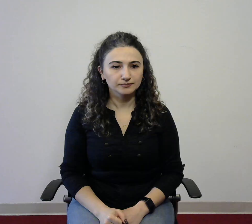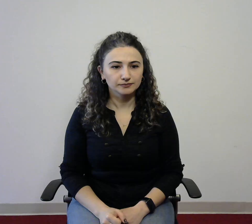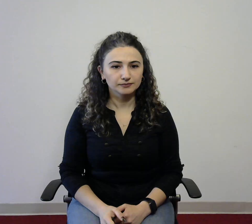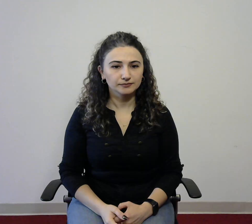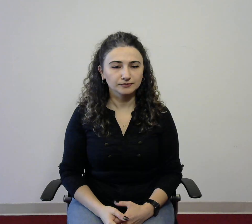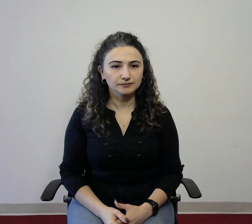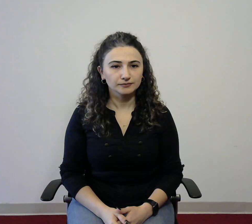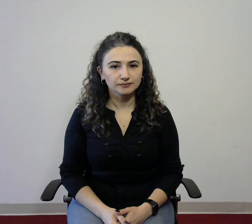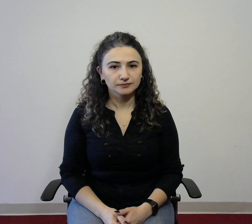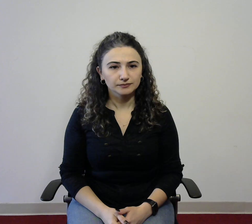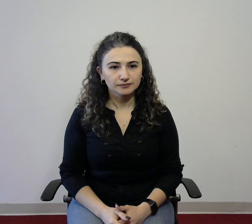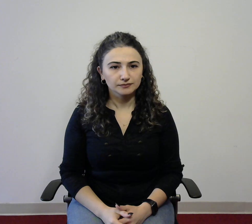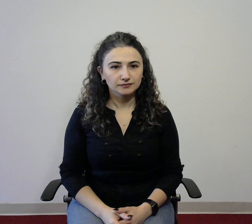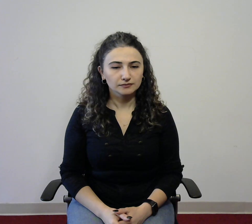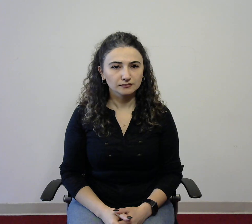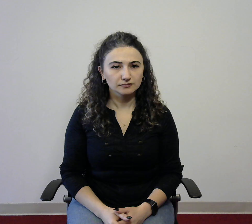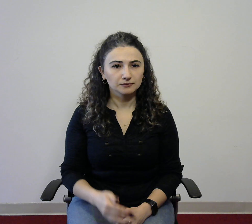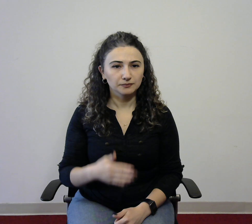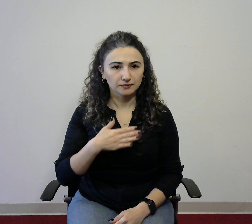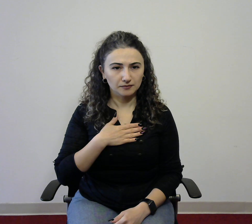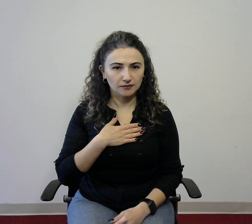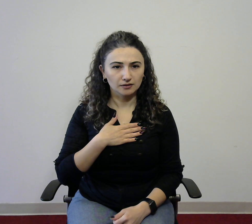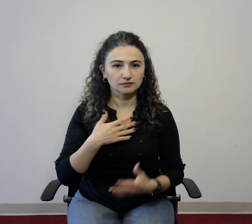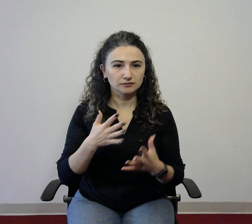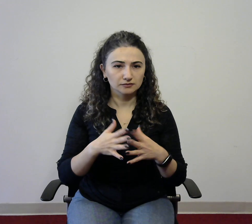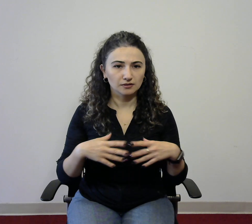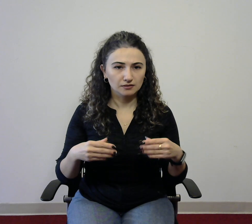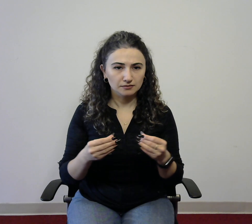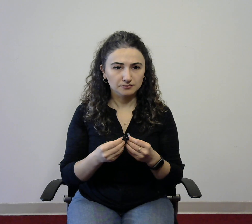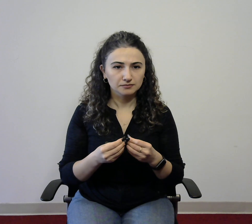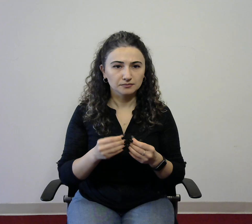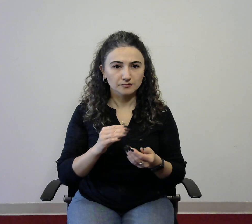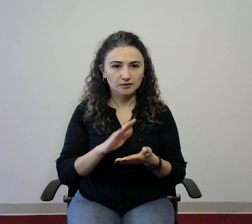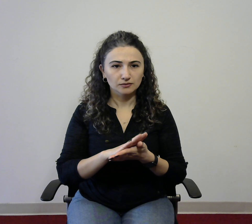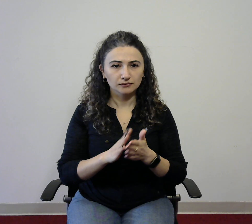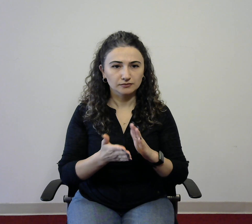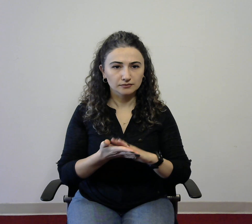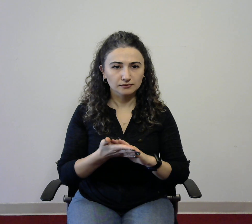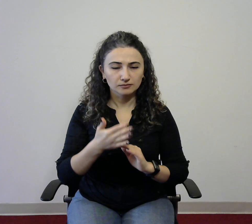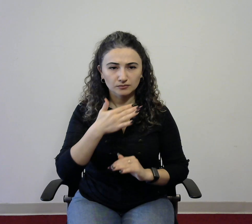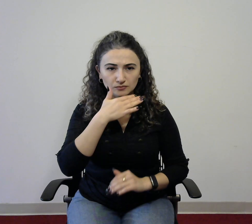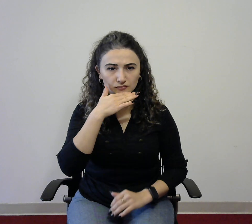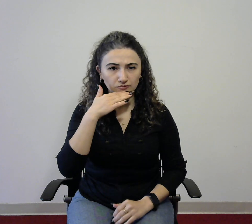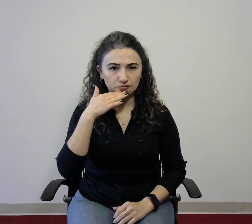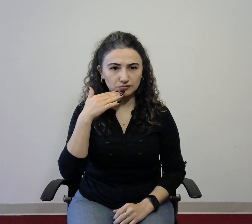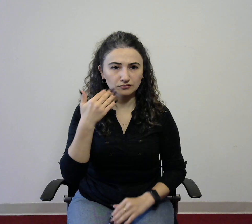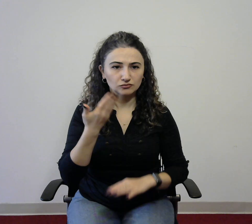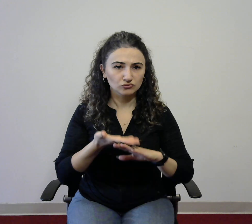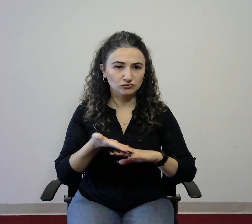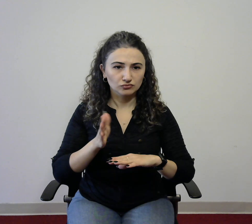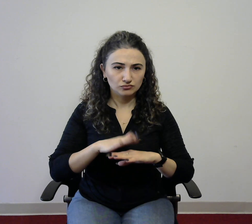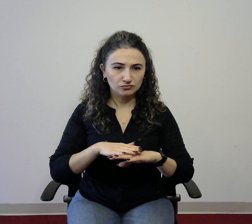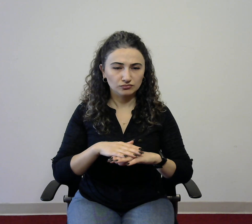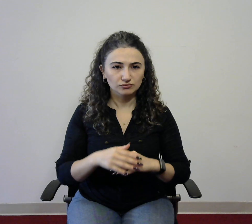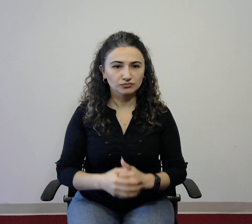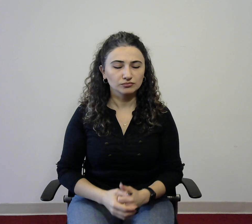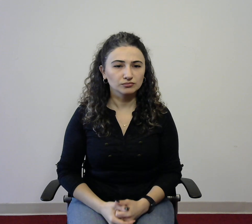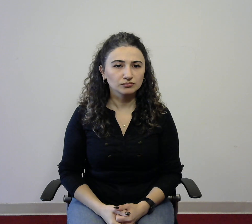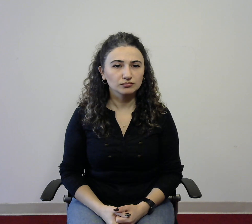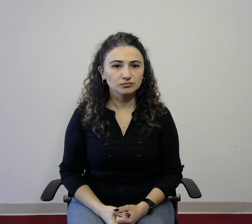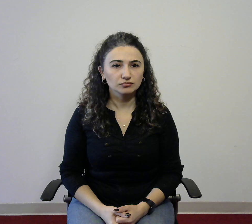Mənim ailəmin vəziyyəti çox ağırdır